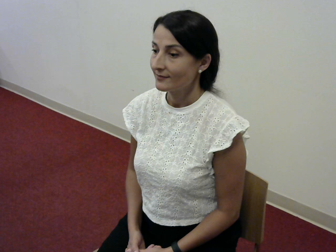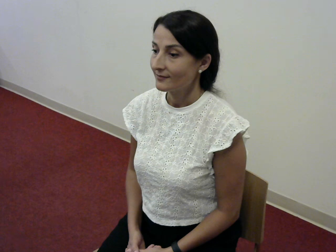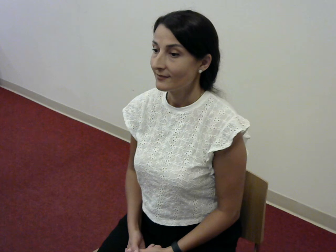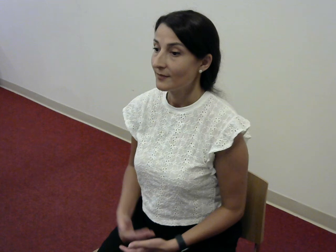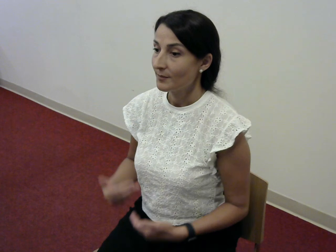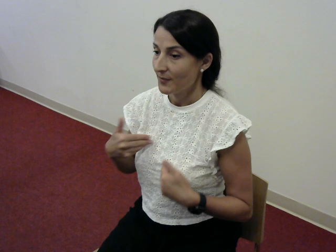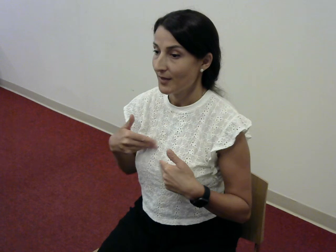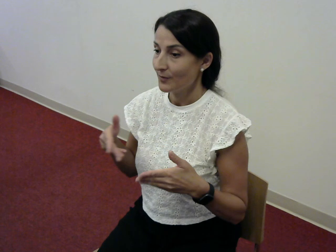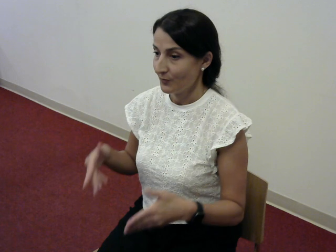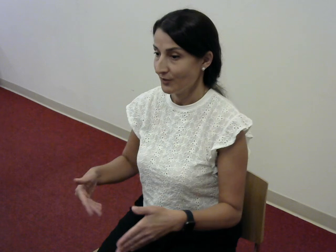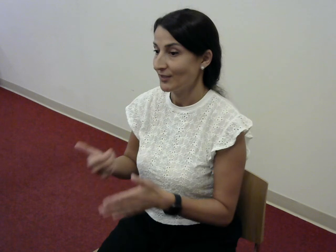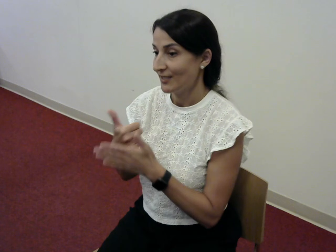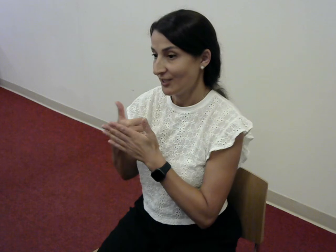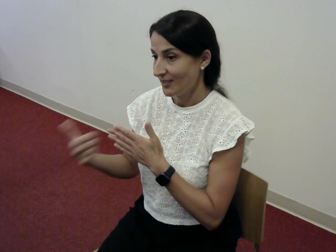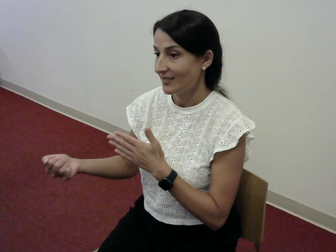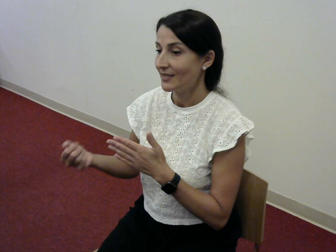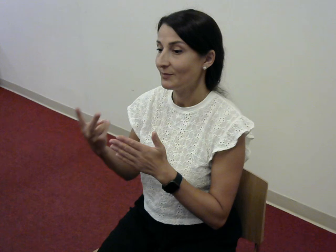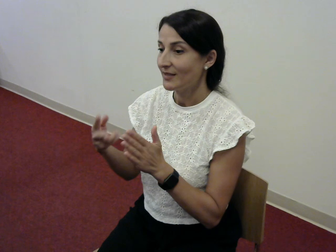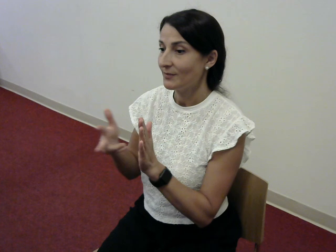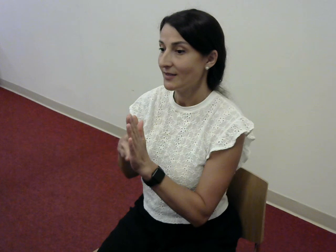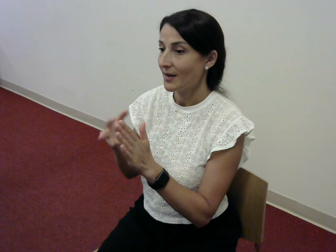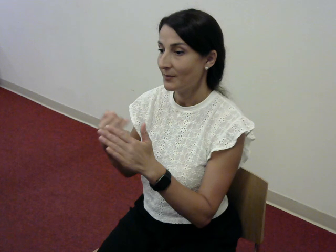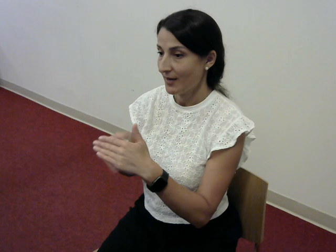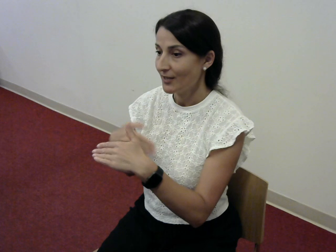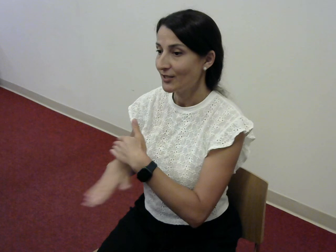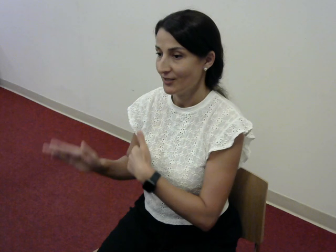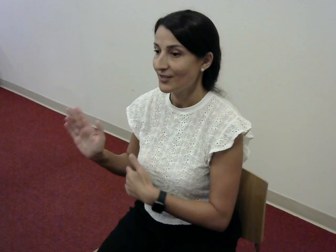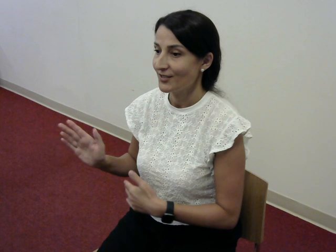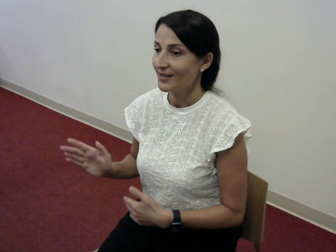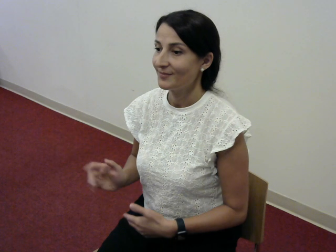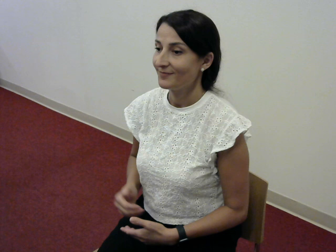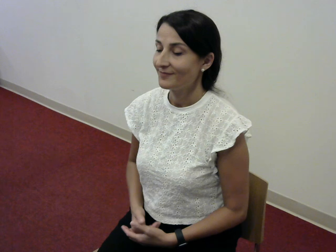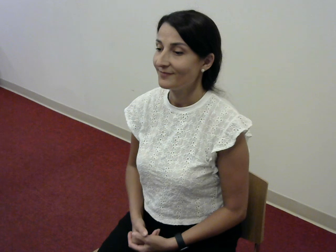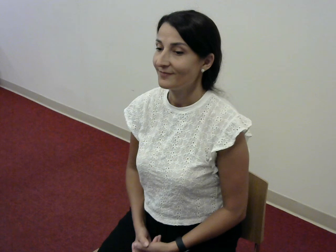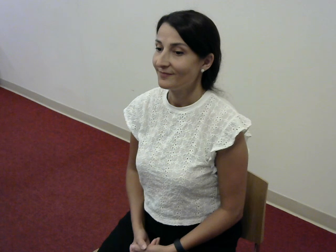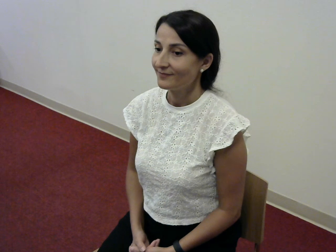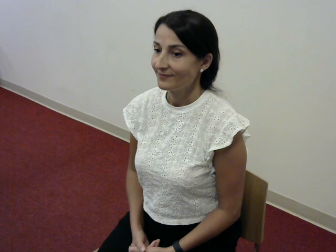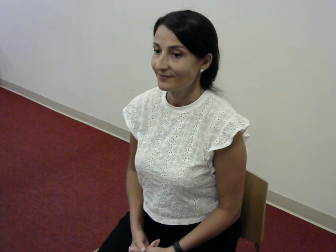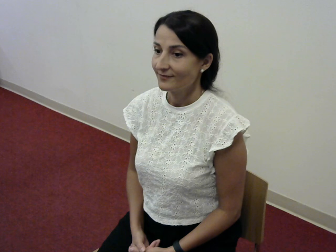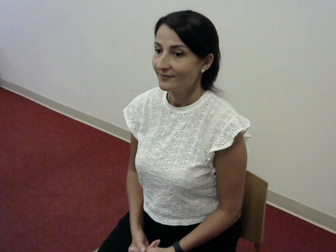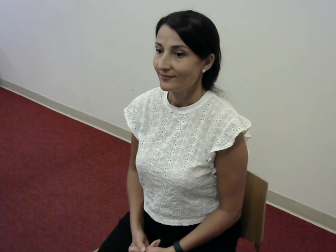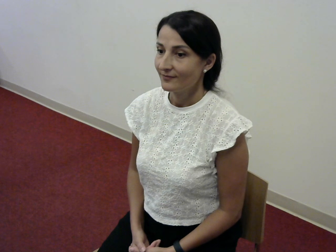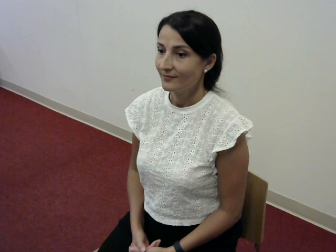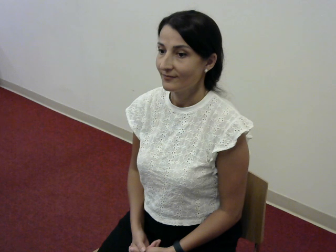Mən burdan çıxıb 28 maya gedəcəm